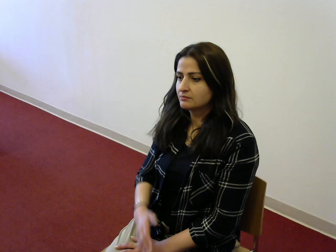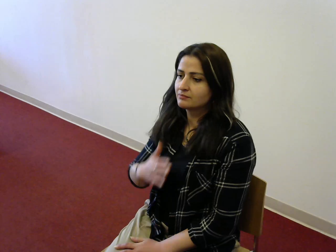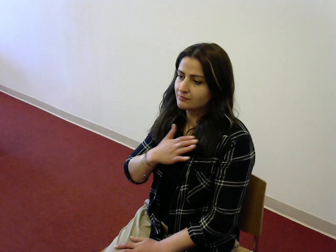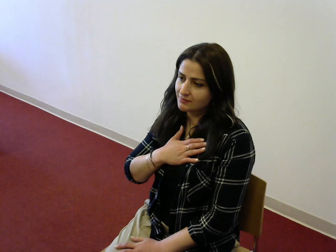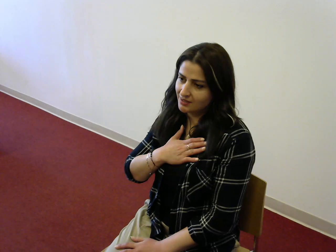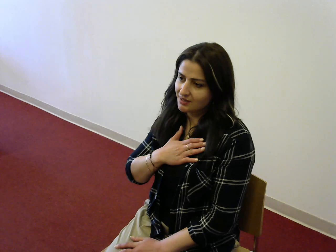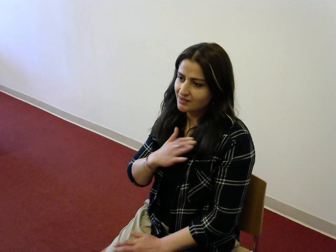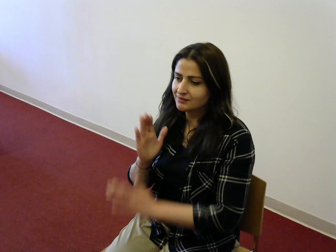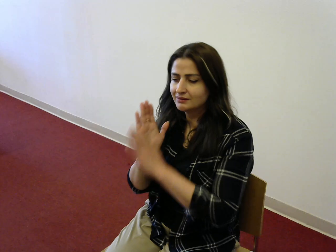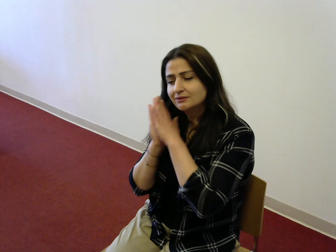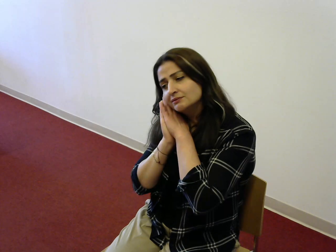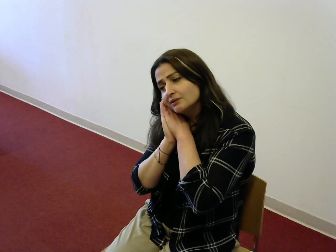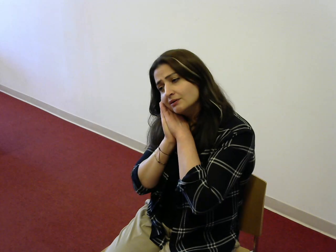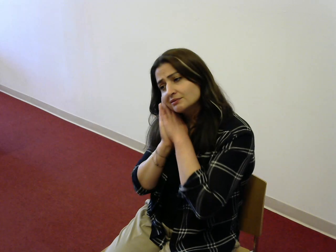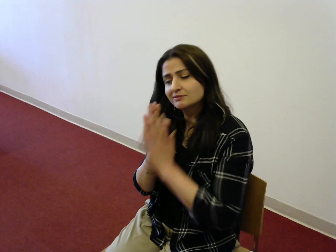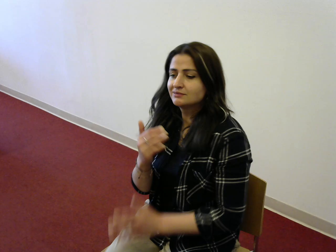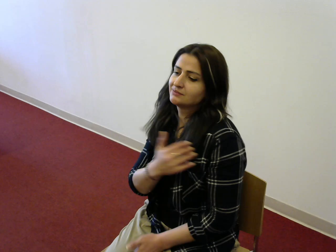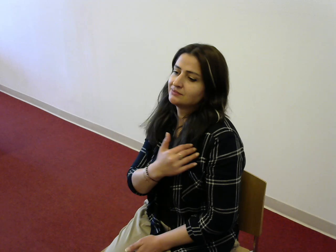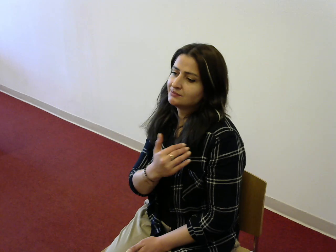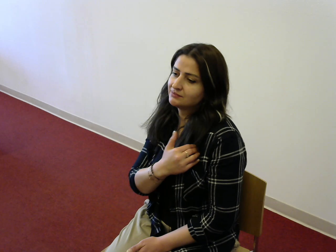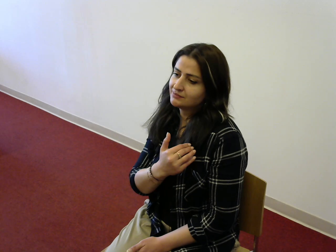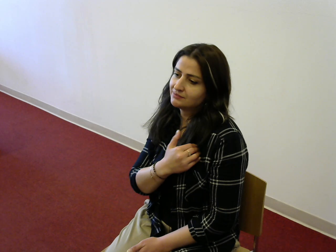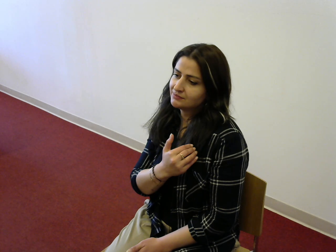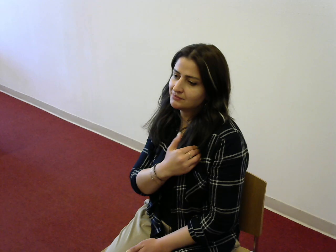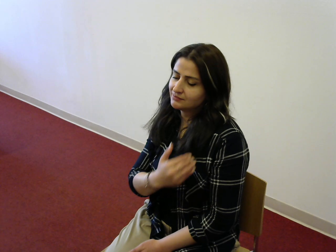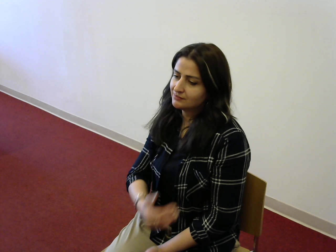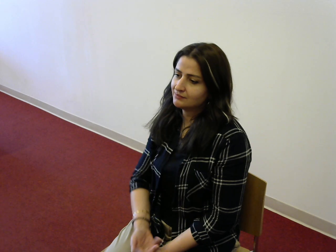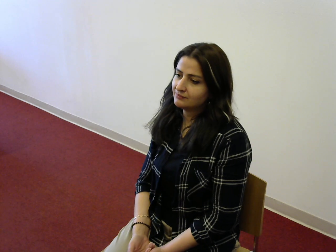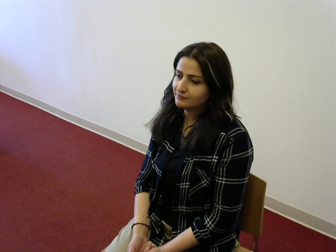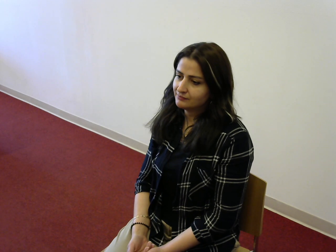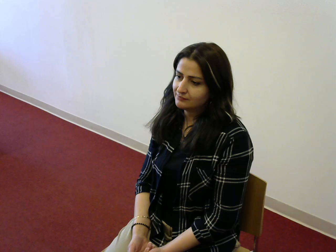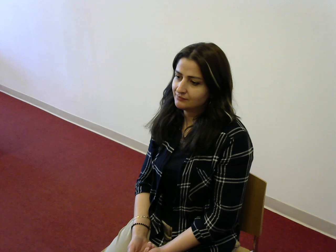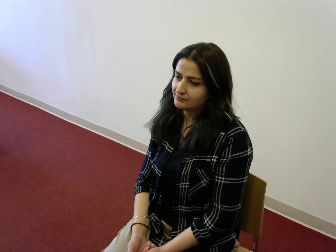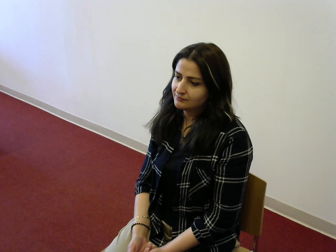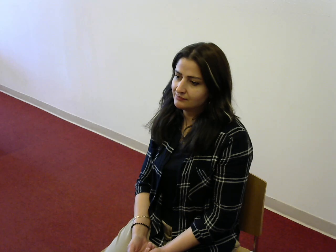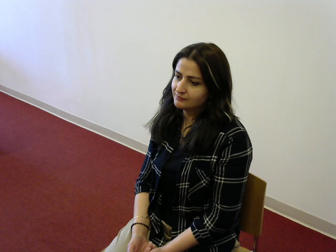Mən yatmaq istəyirəm